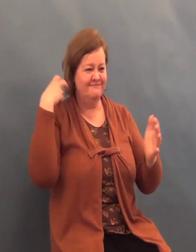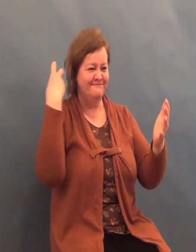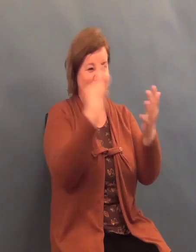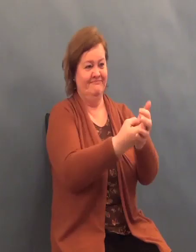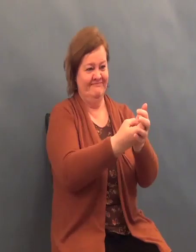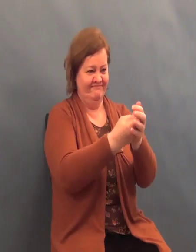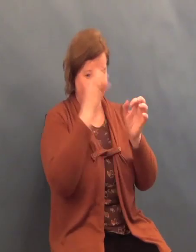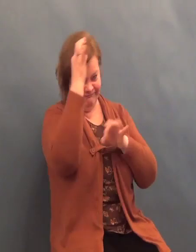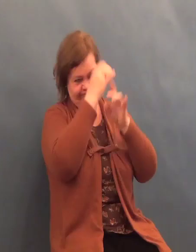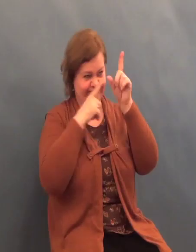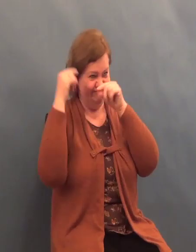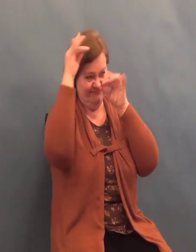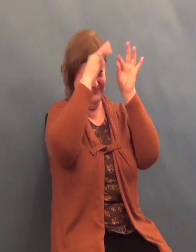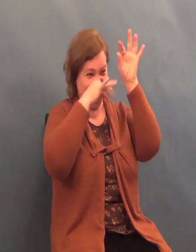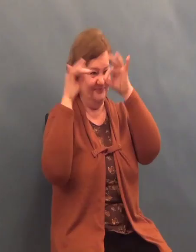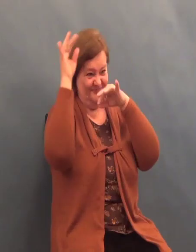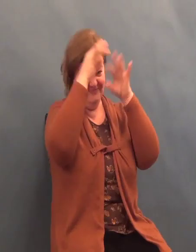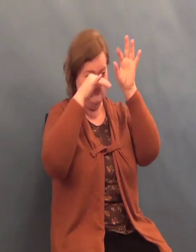Kotu kręci się w głowie.